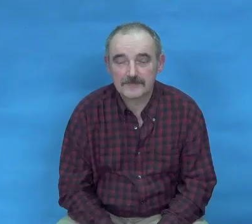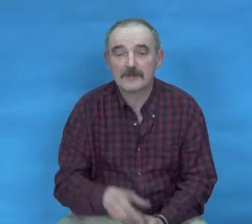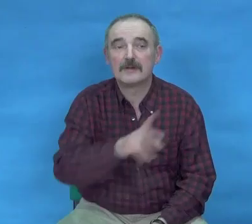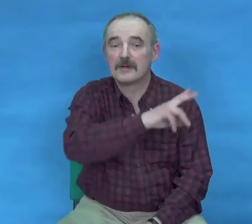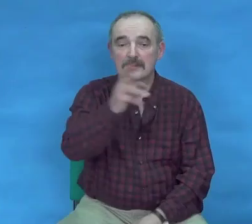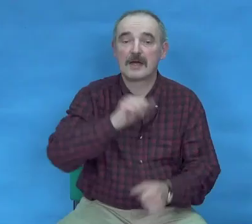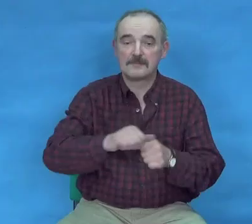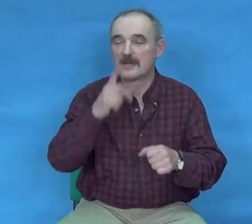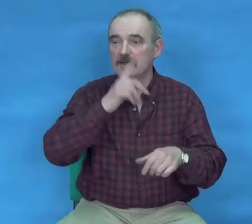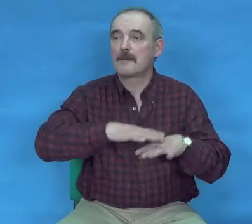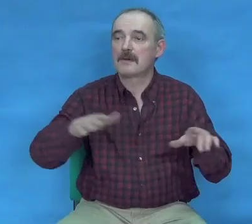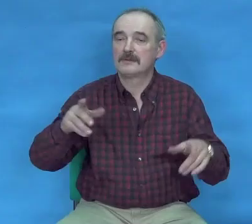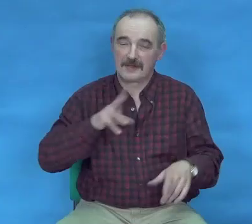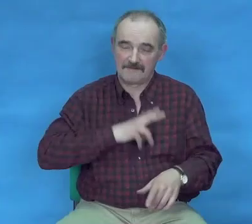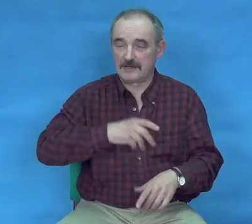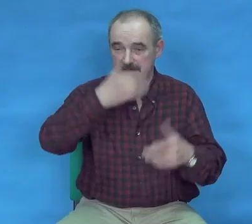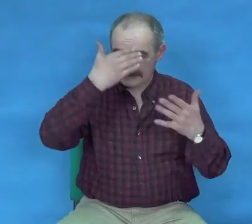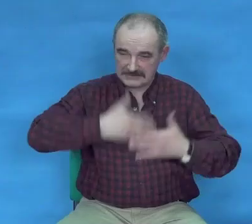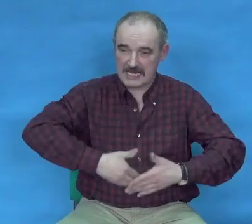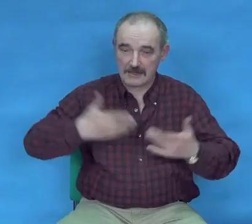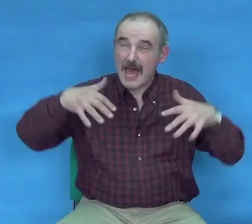Widziałem wiele koni na polu, które wytrzymują tam całą dobę.